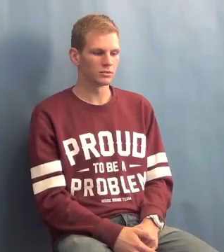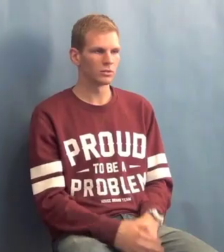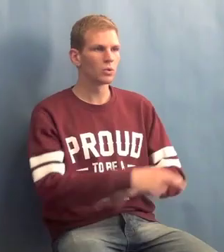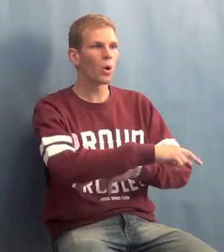Tak.